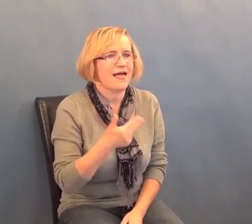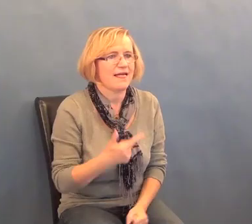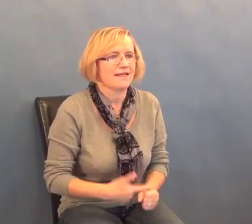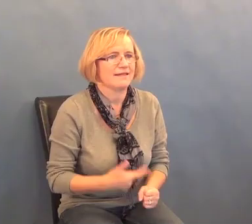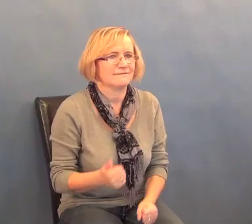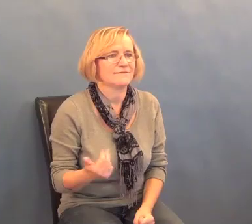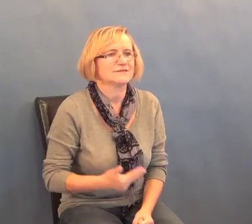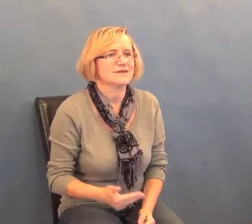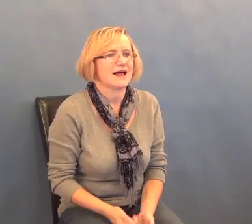Dwudziestego pierwszego, czyli w niedzielę.